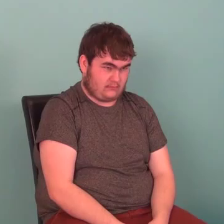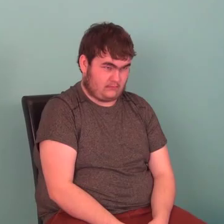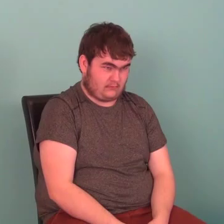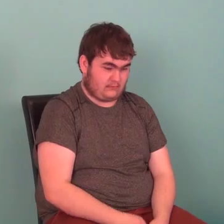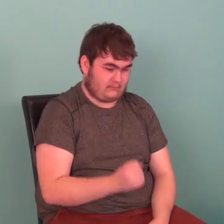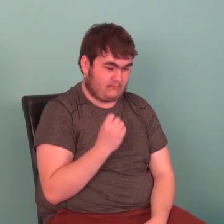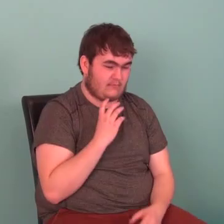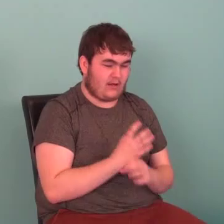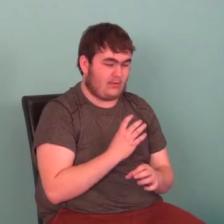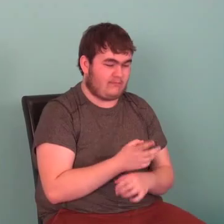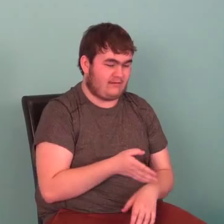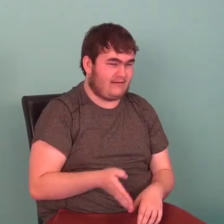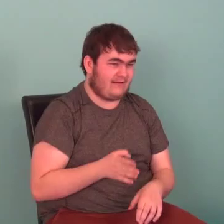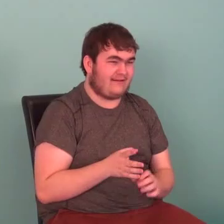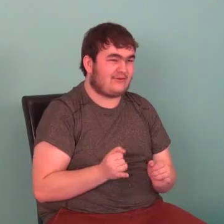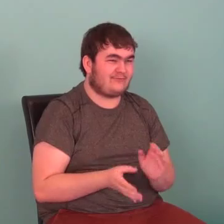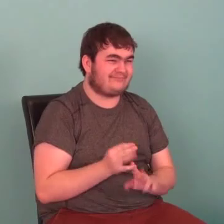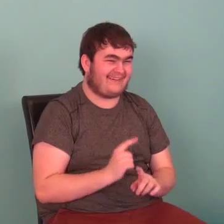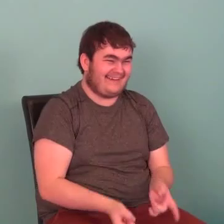Nie wolno w autobusie piłować krzesła i potem kraść.